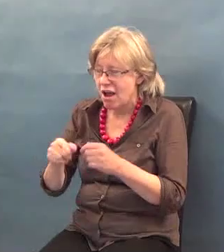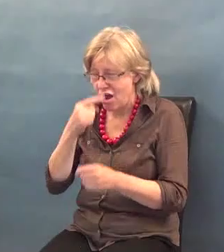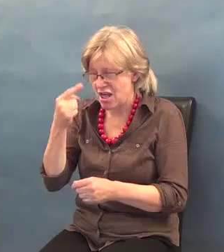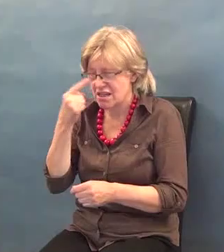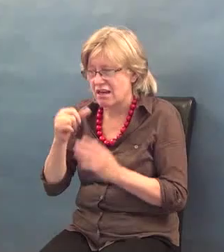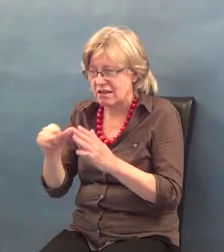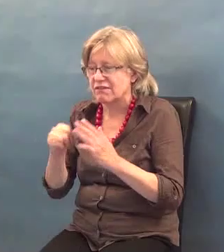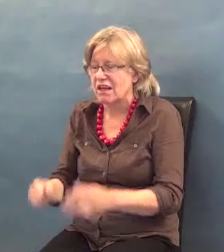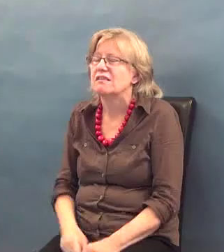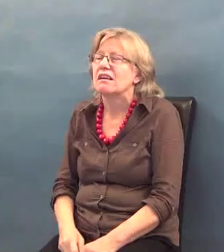Jest wycieczka do Olsztyna.